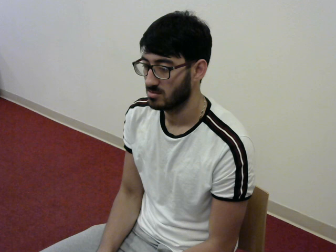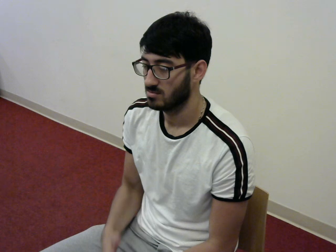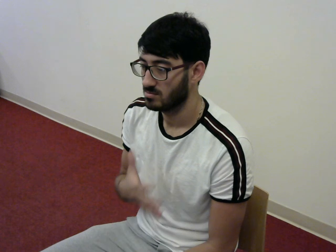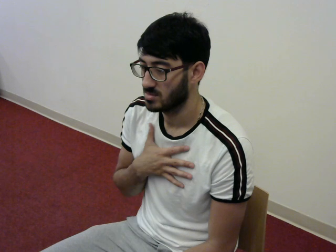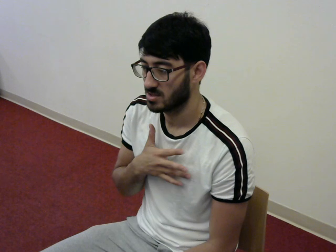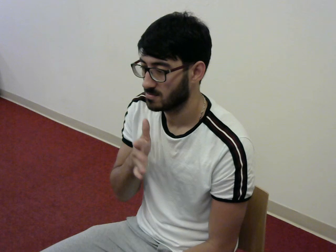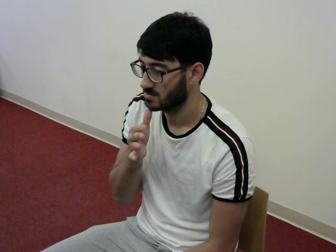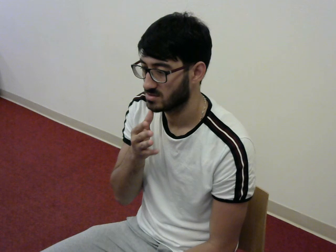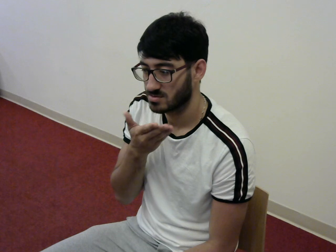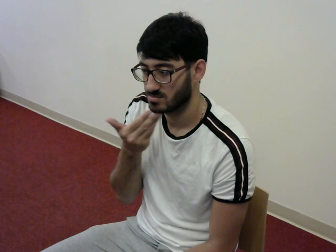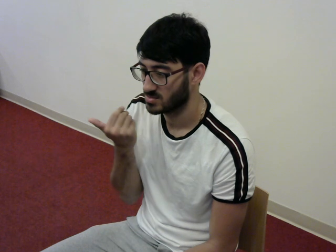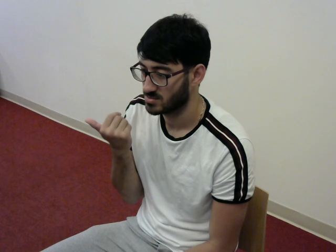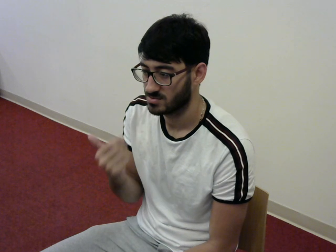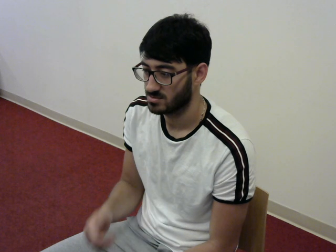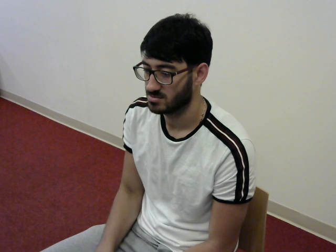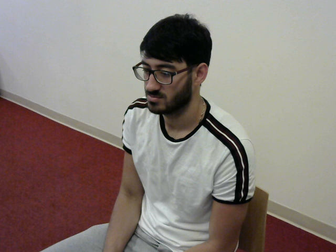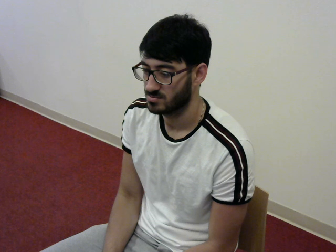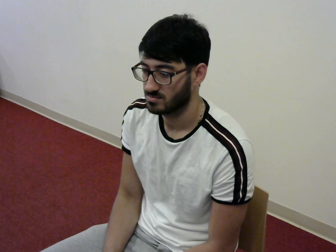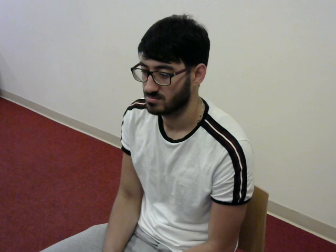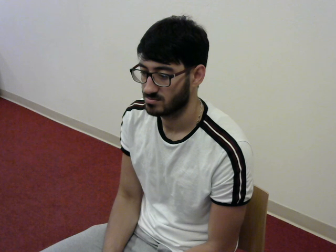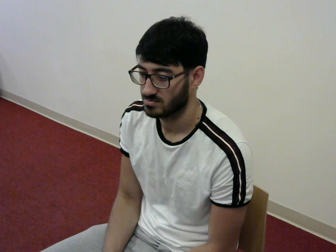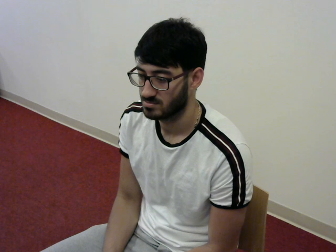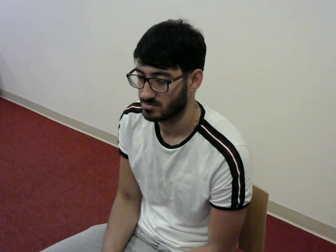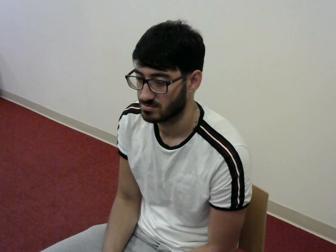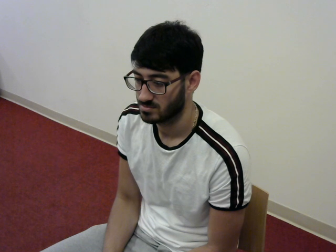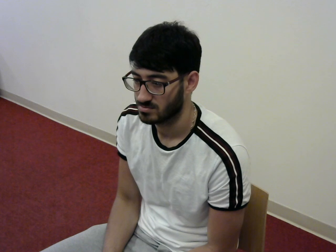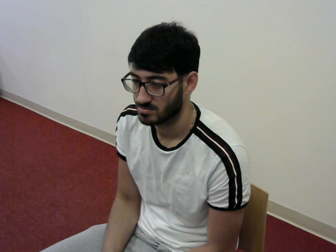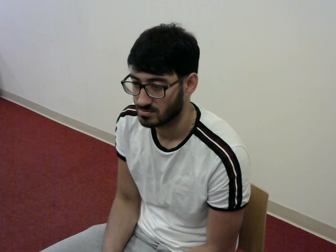Mənim vaxtım yoxdur